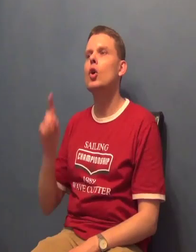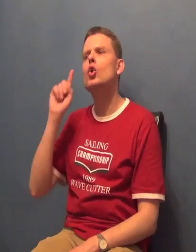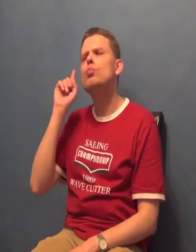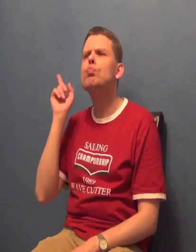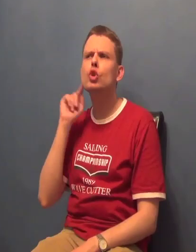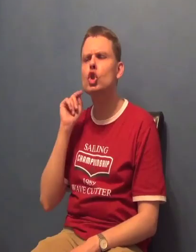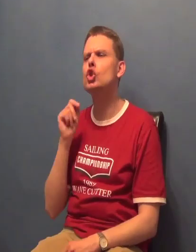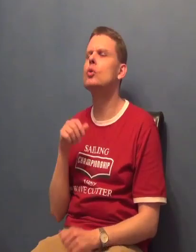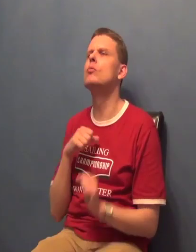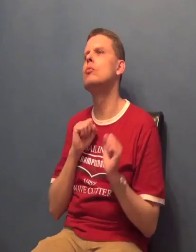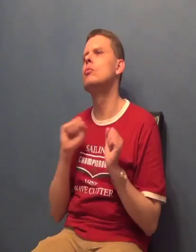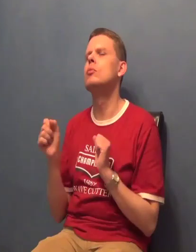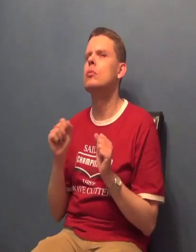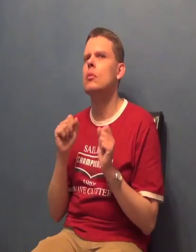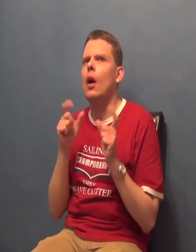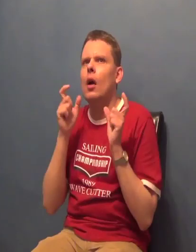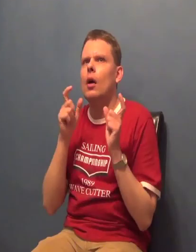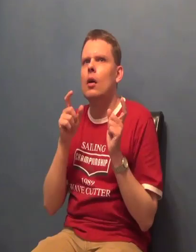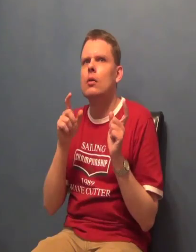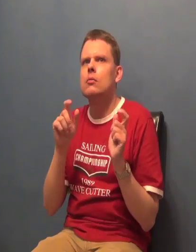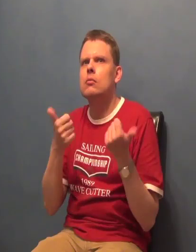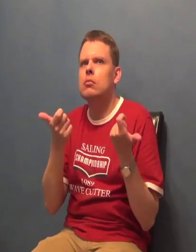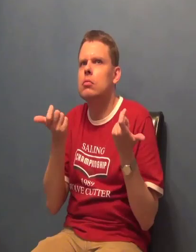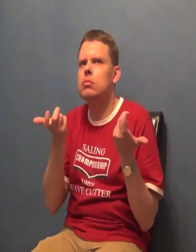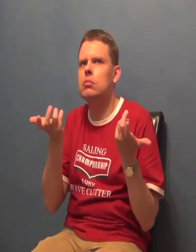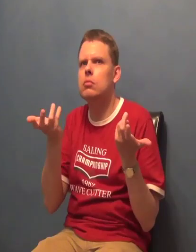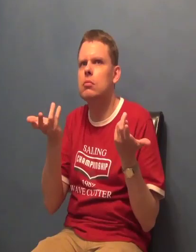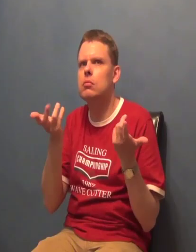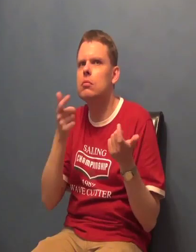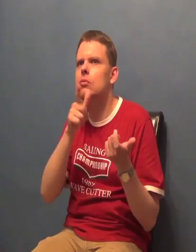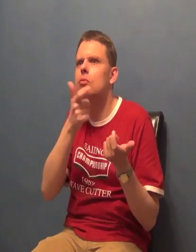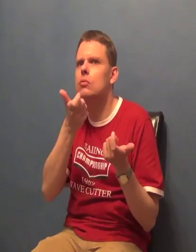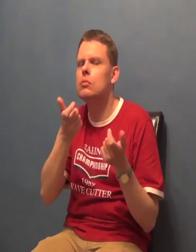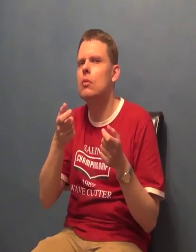Myszka Miki idzie, nagle dziwi się, widzi, że coś jest nie tak, coś się dzieje.